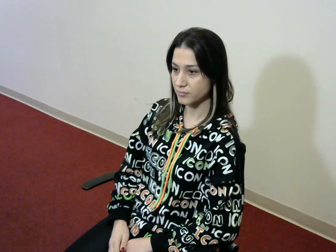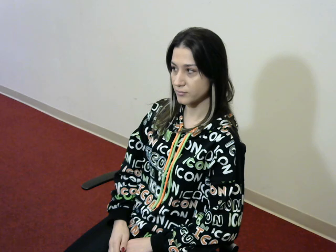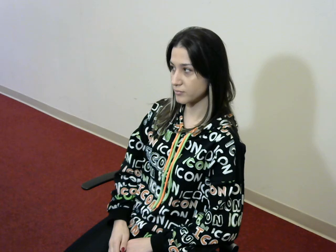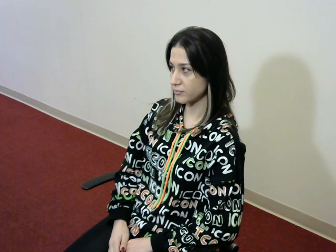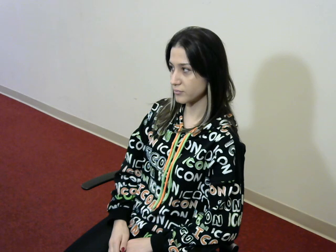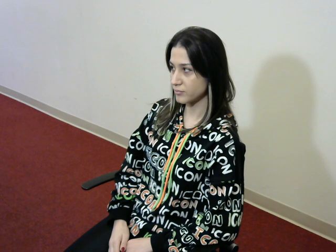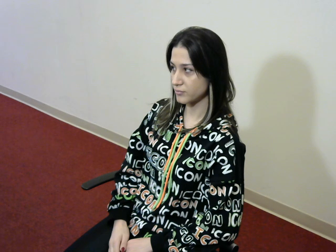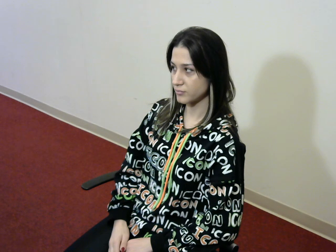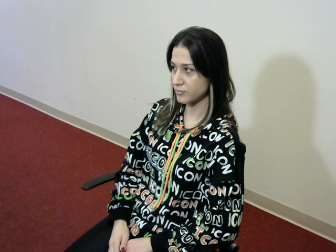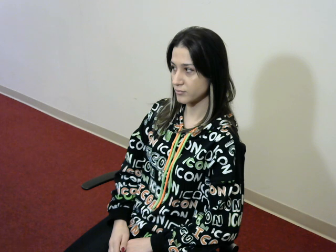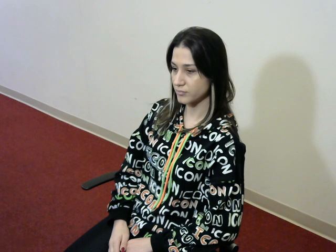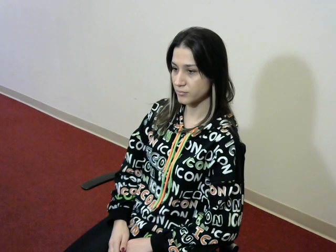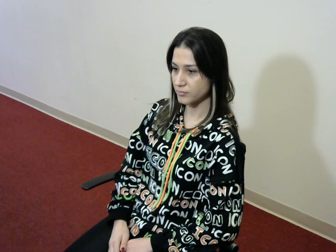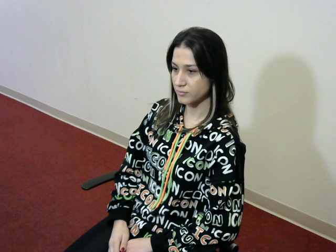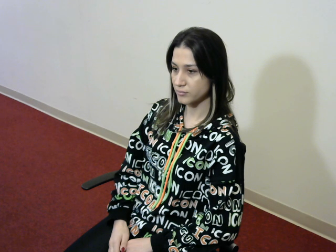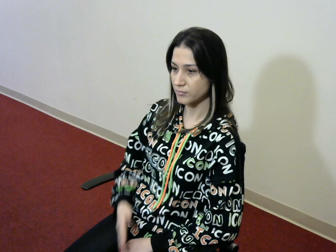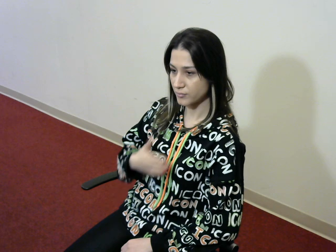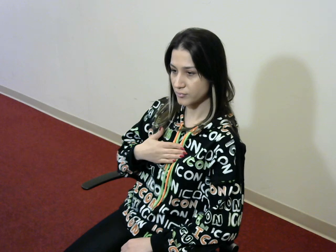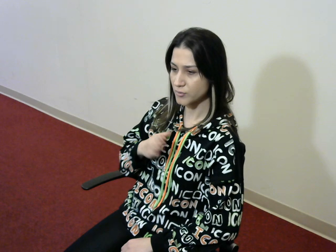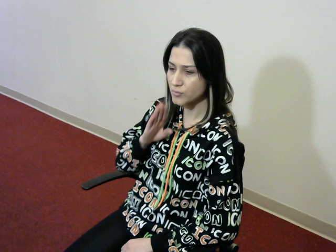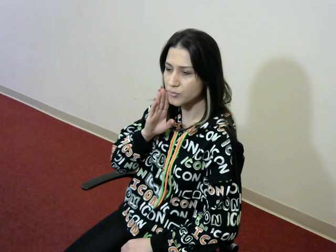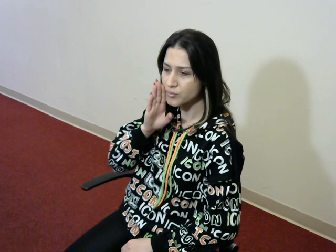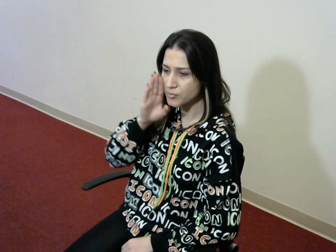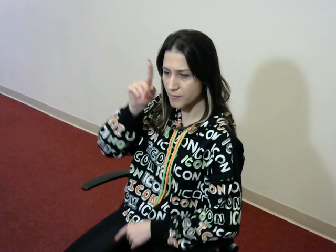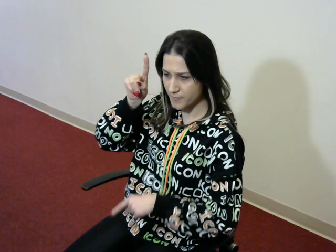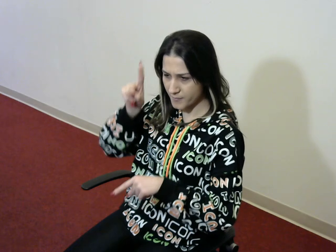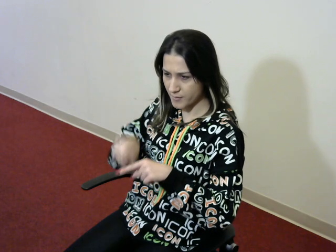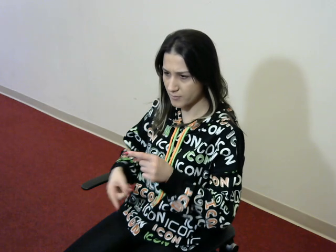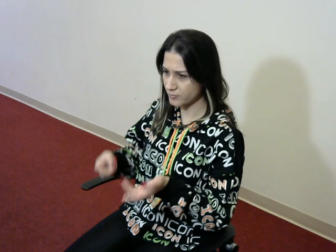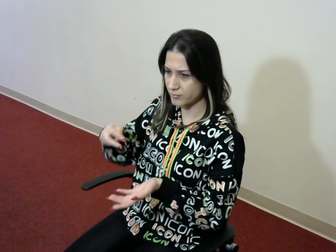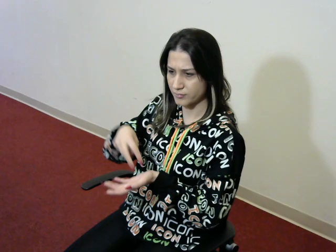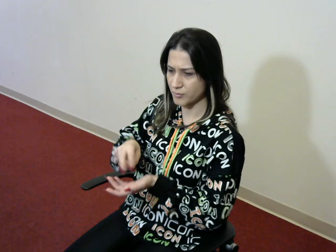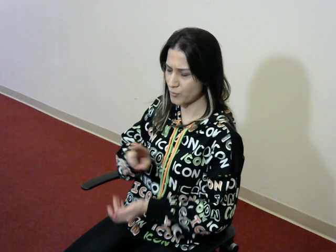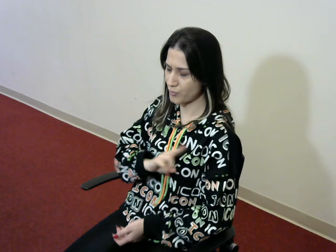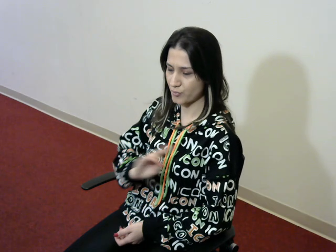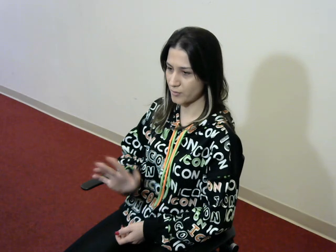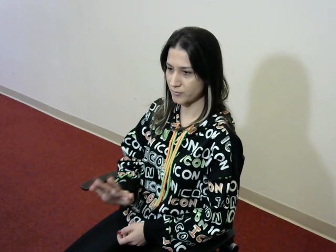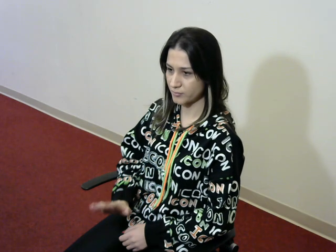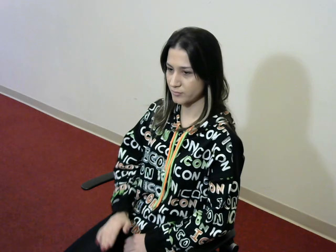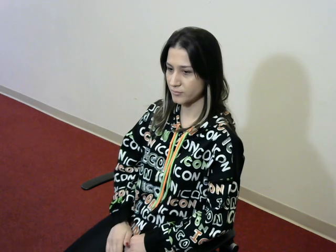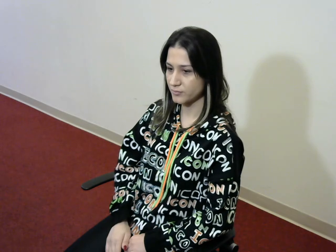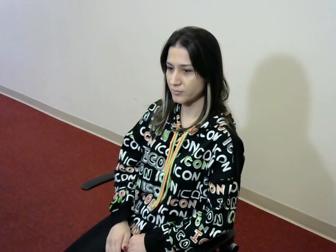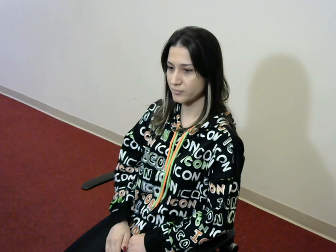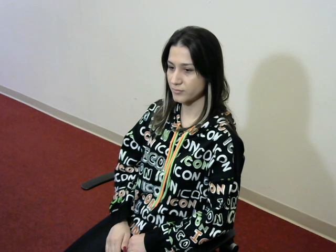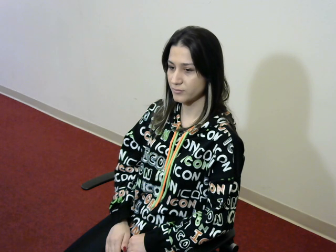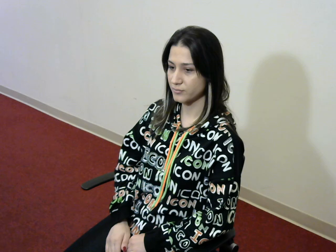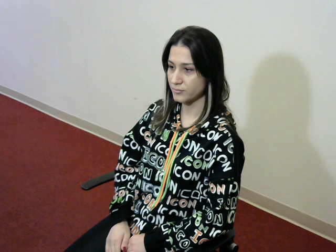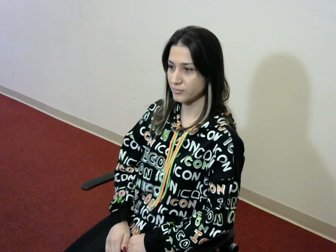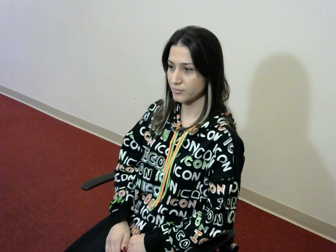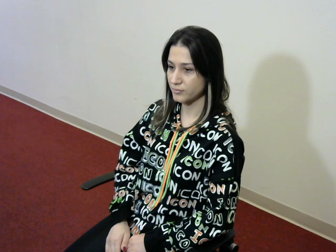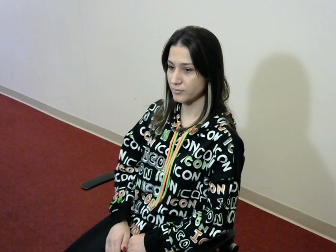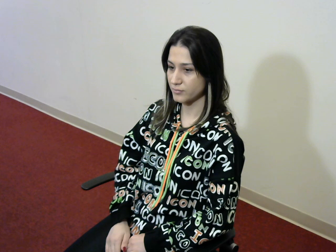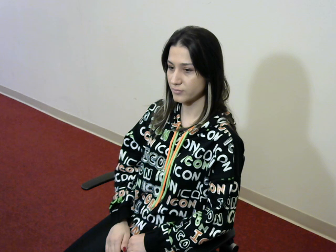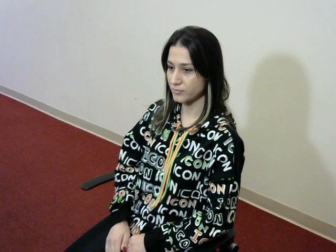Mən səhərlər tez durmağı sevmirəm